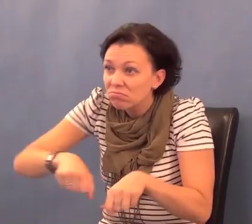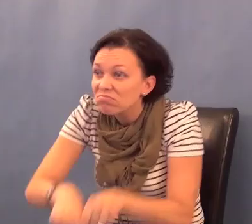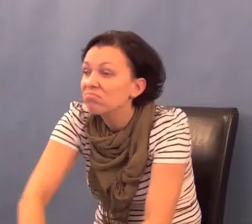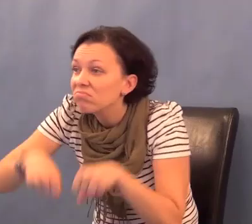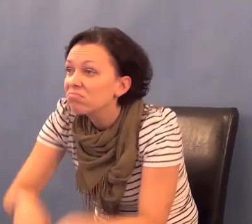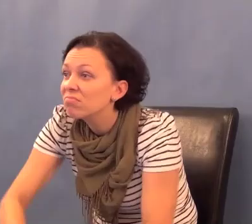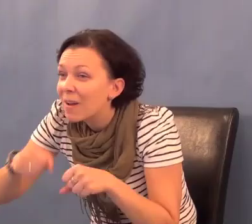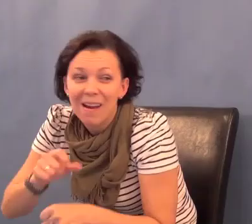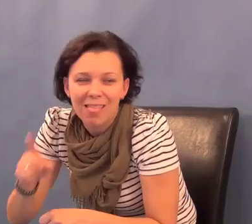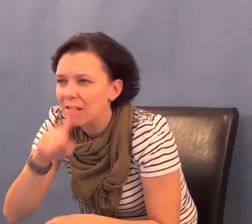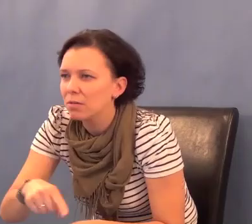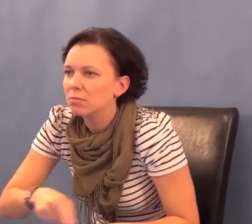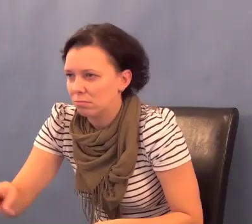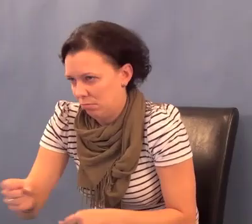Jeżdżą drezyną, nie zważając na nic.